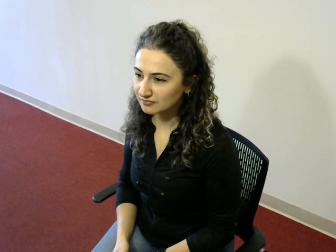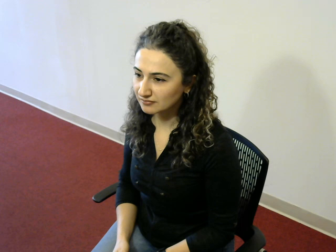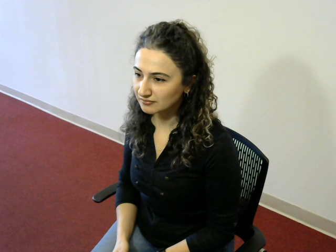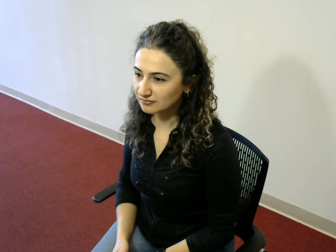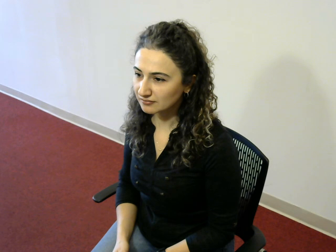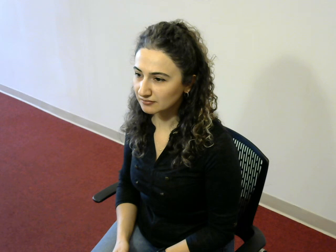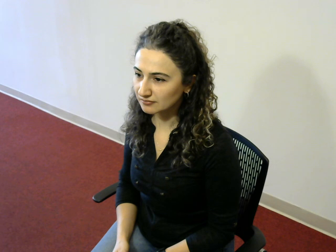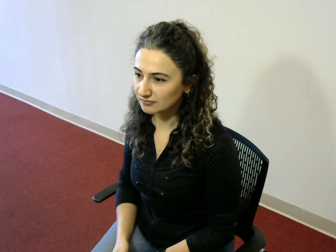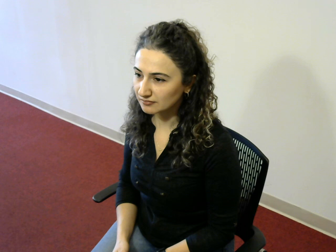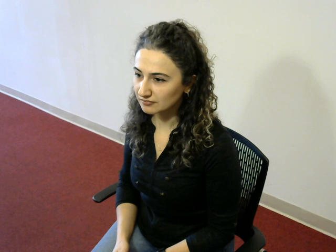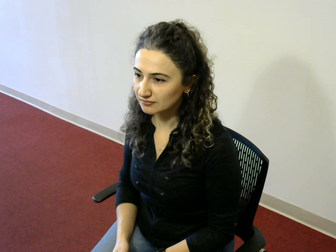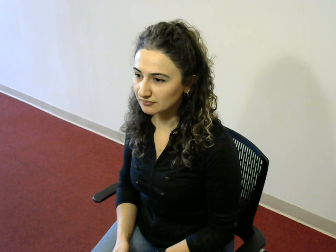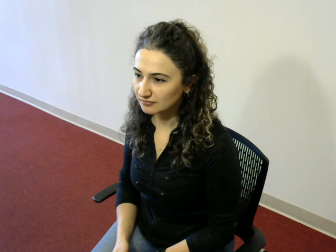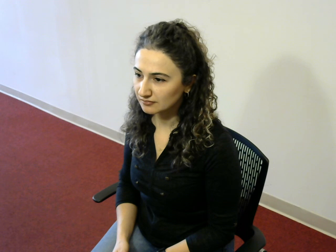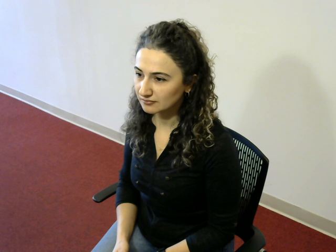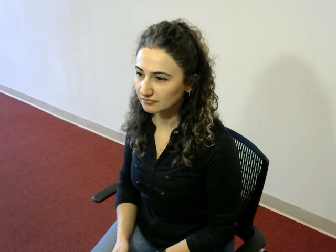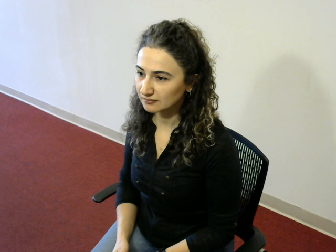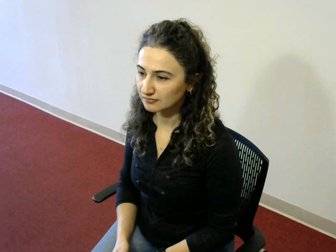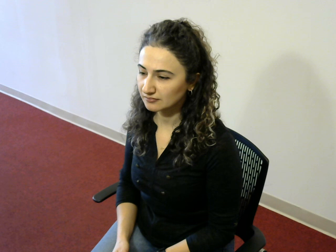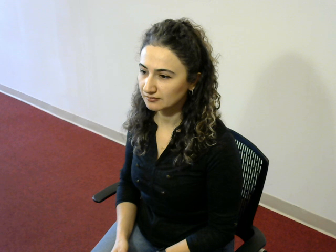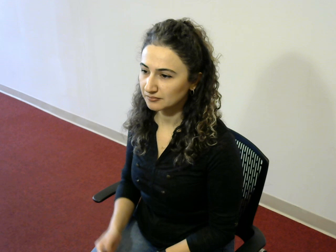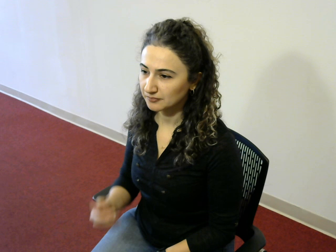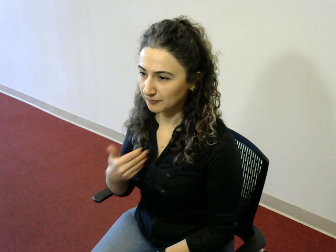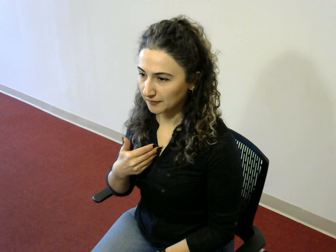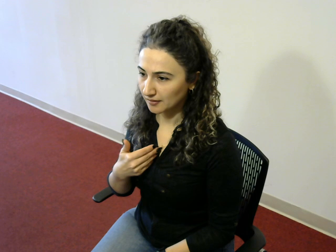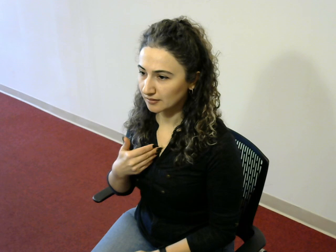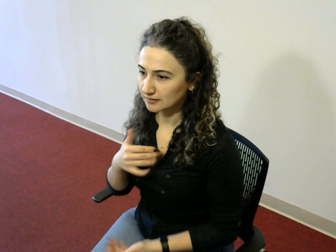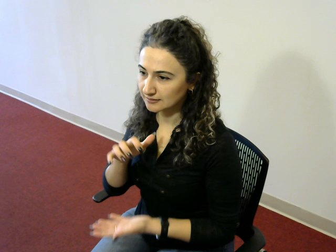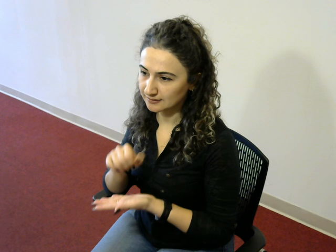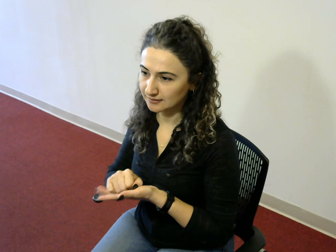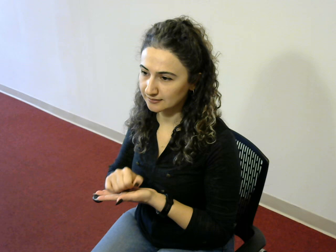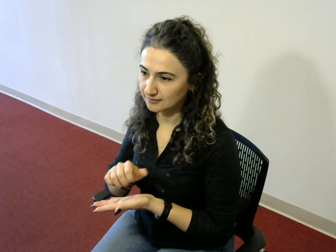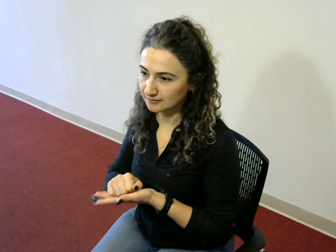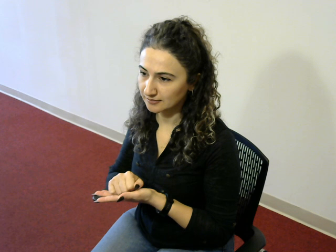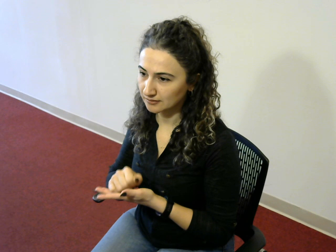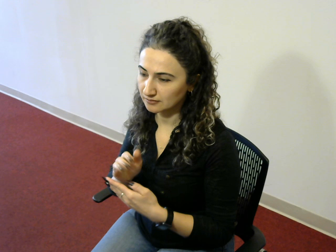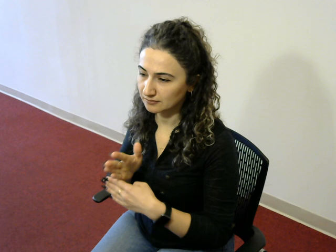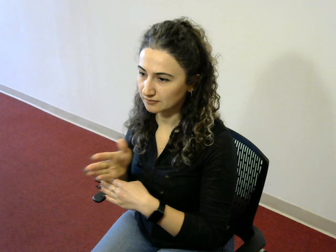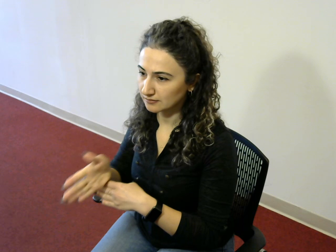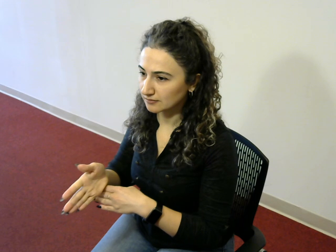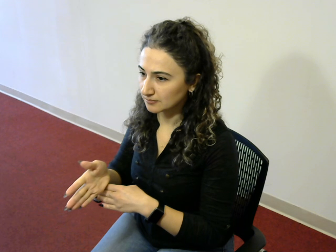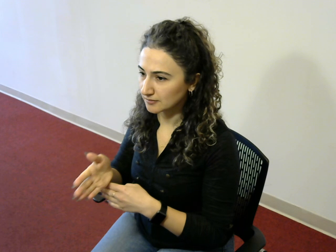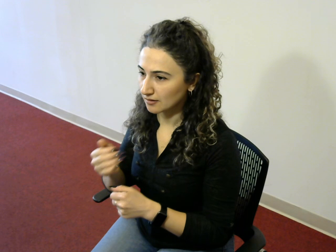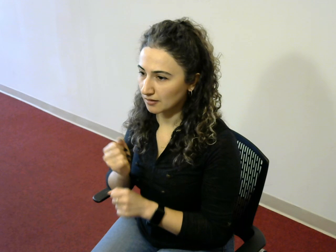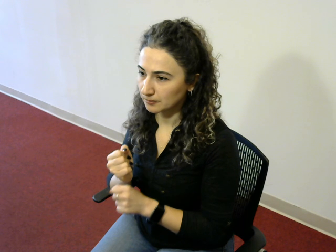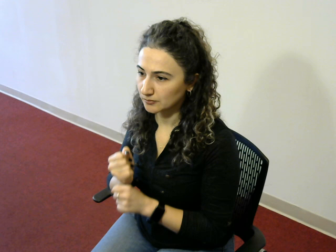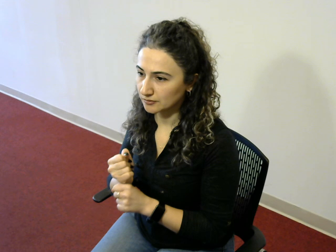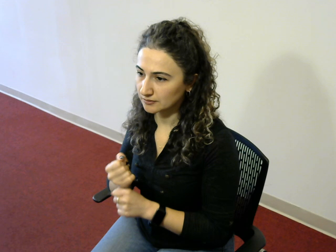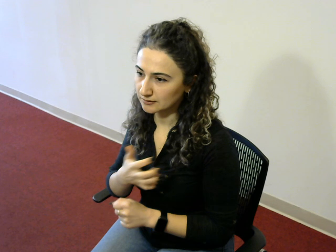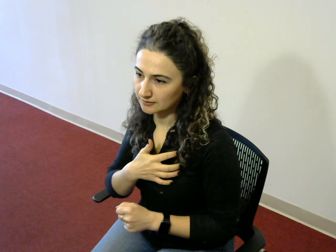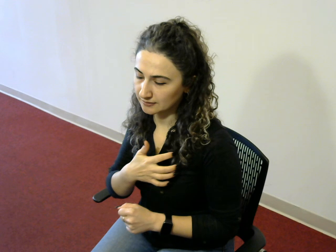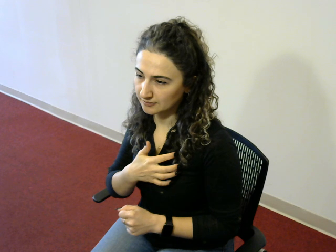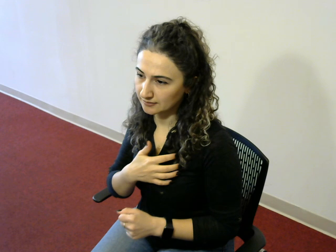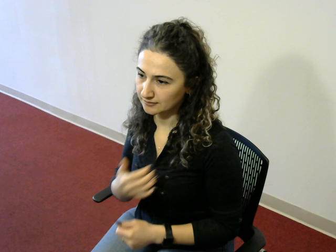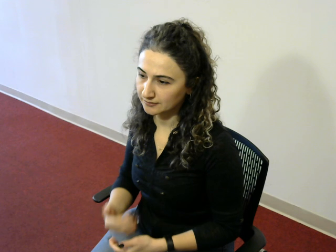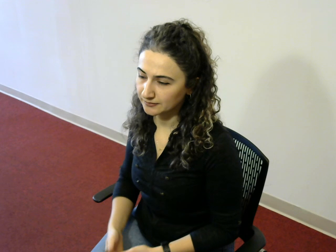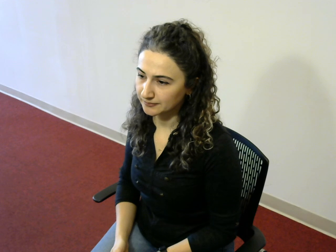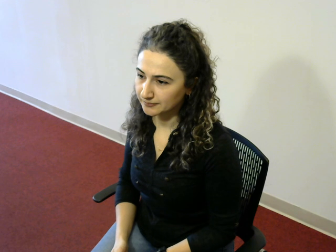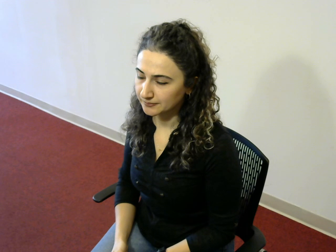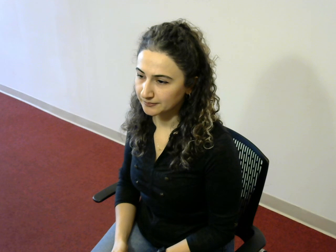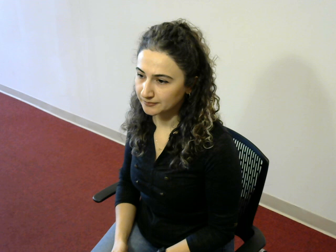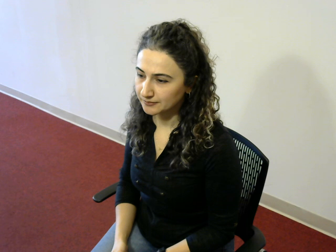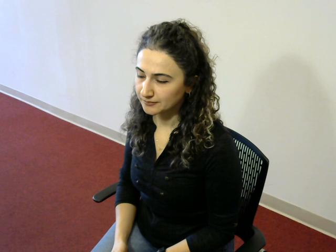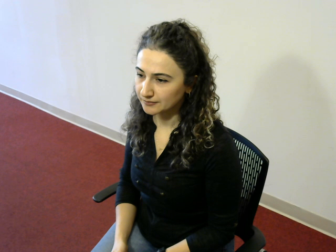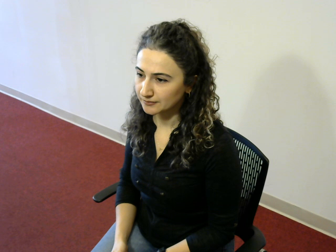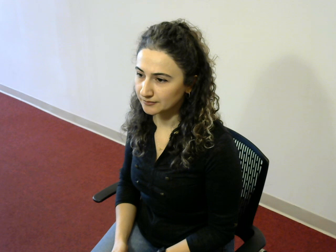Mən məşğulluğa müraciət etmək istəyirəm